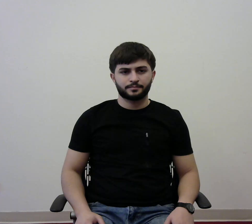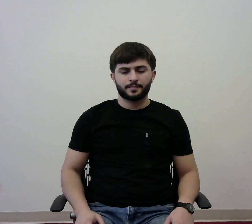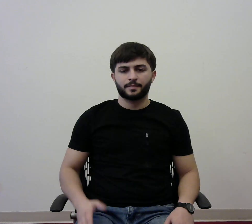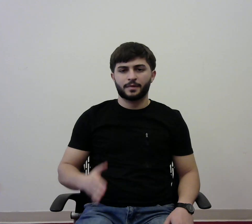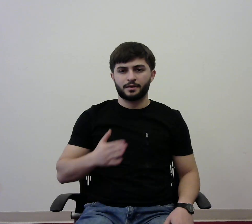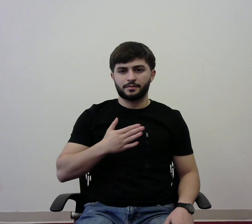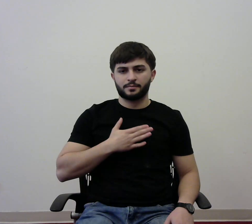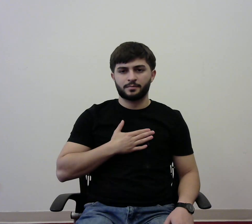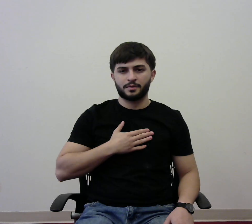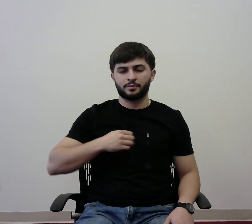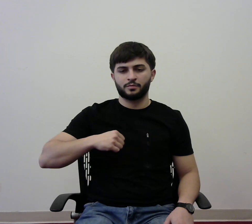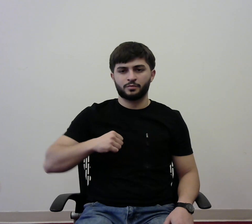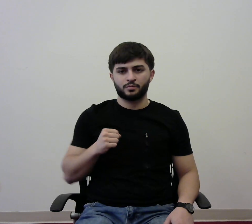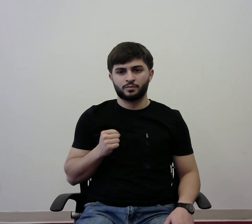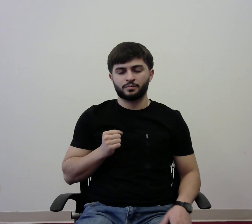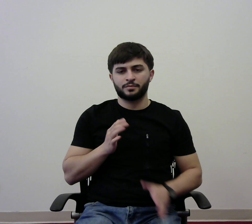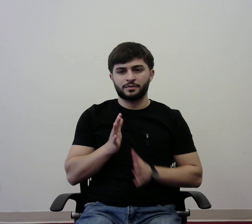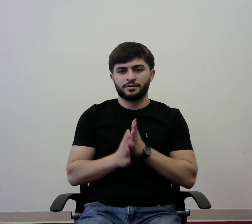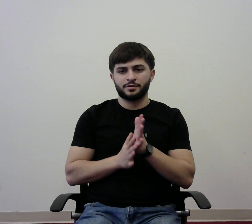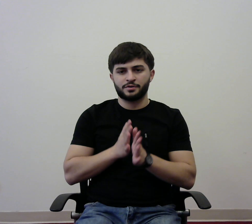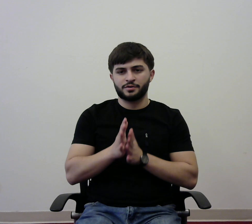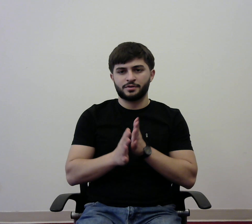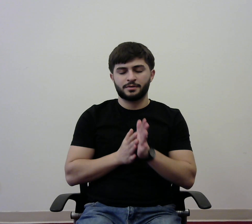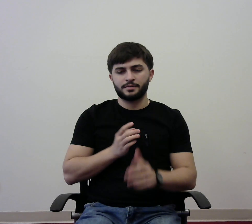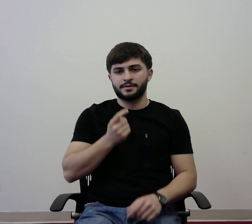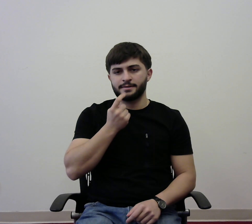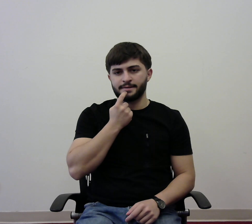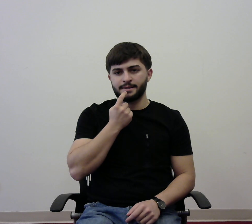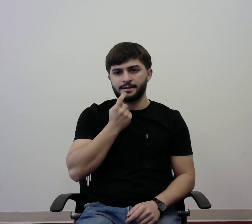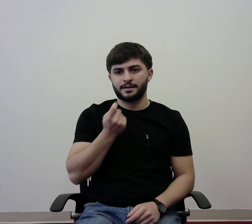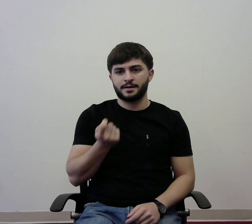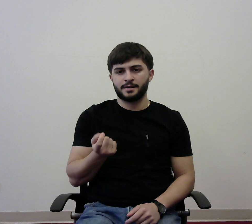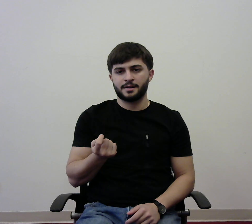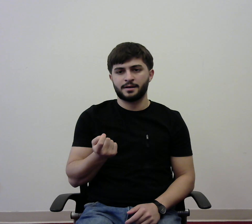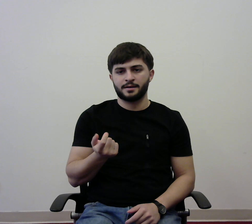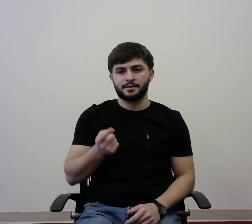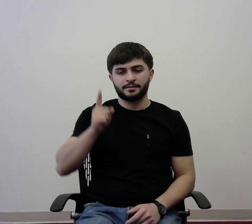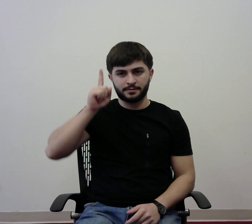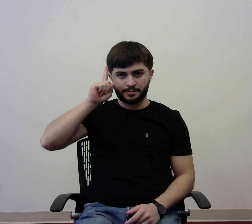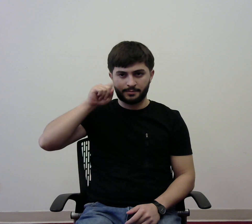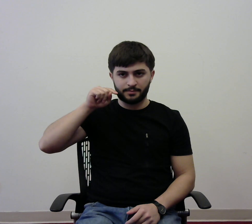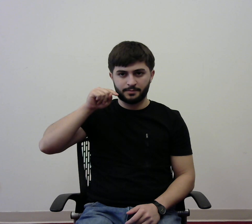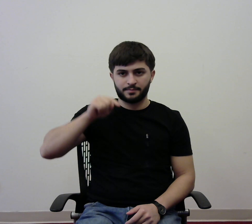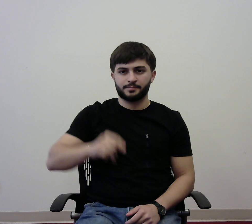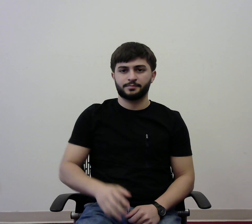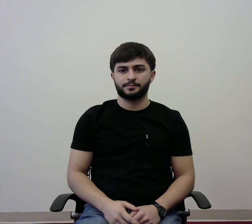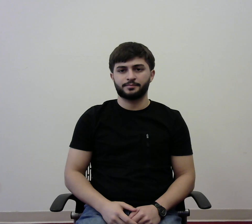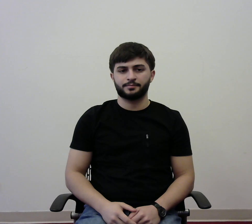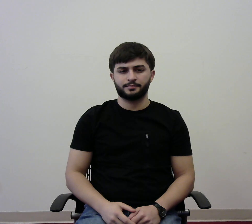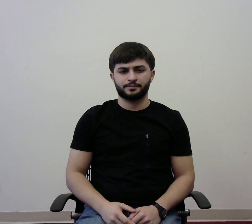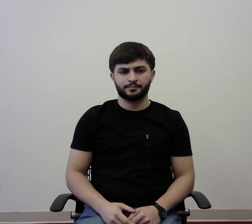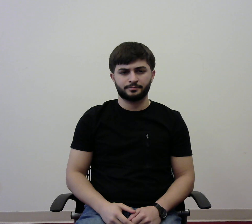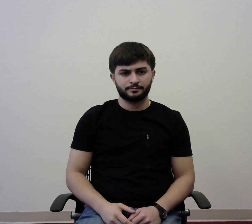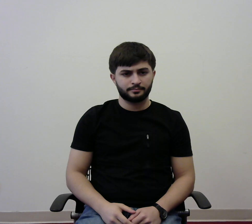Mənim dostum jest dilini azca bilir